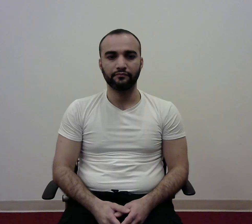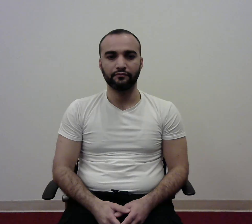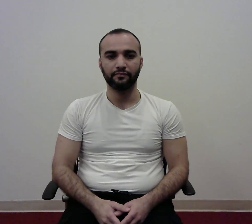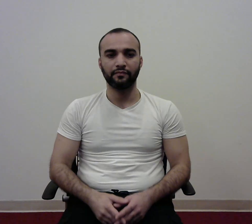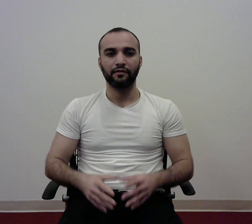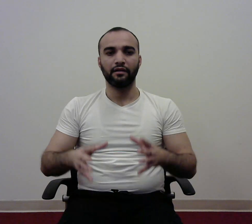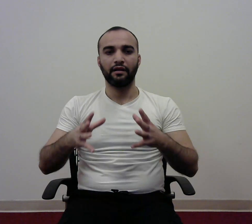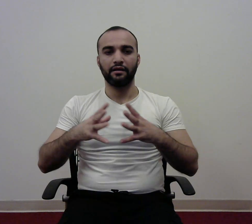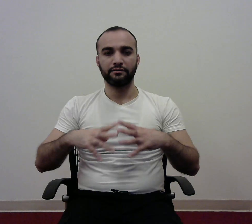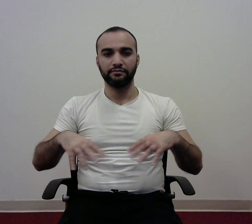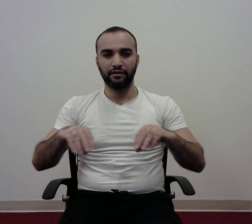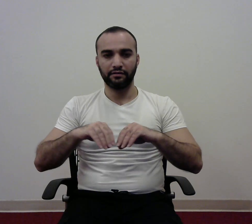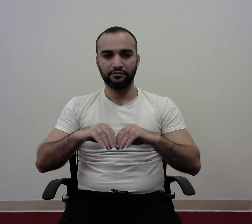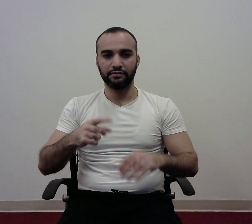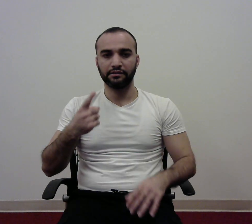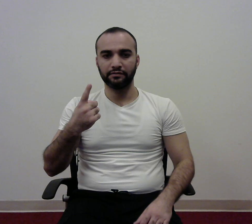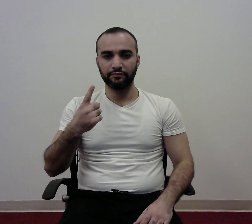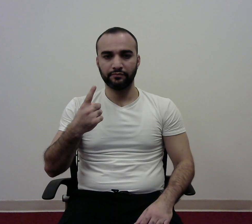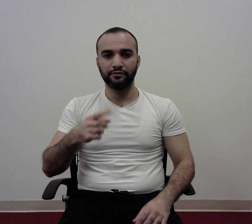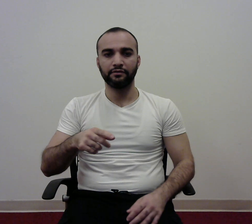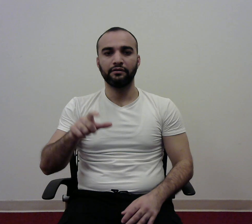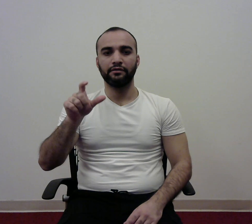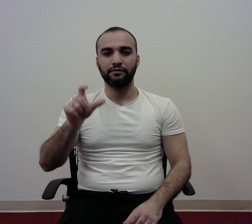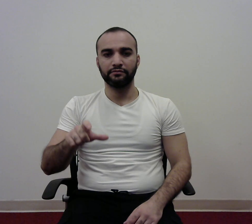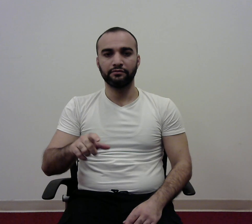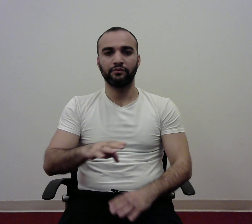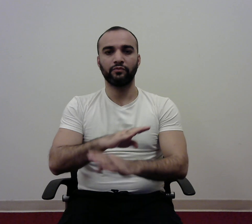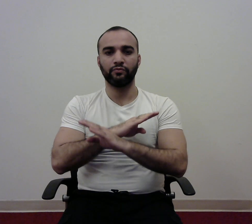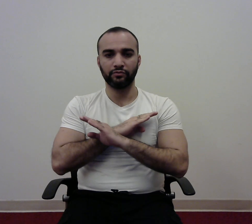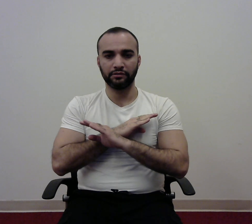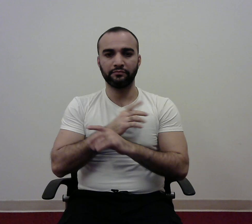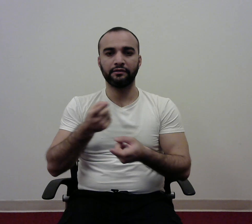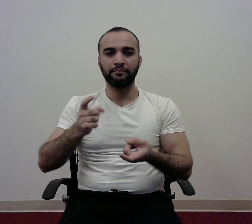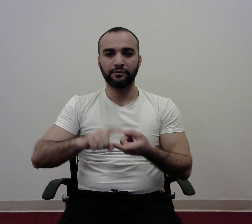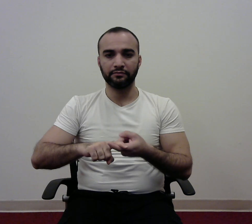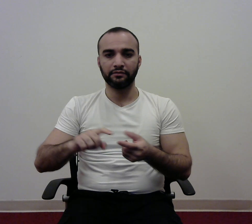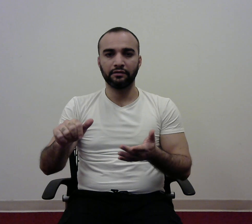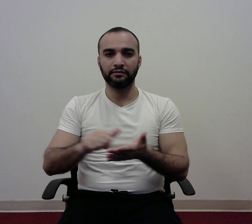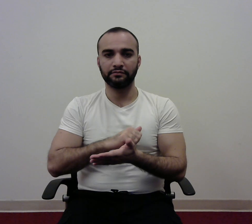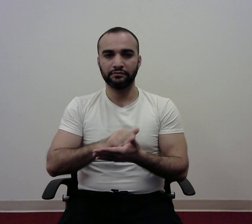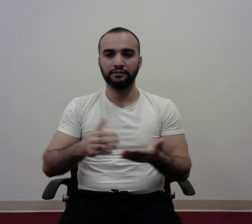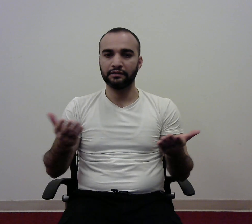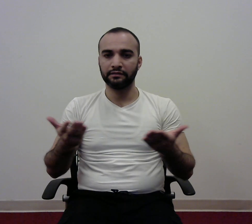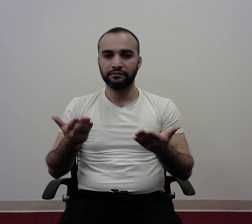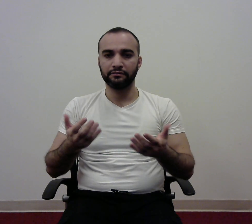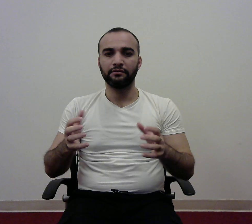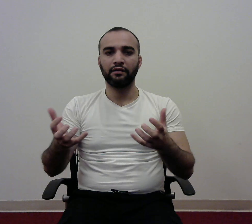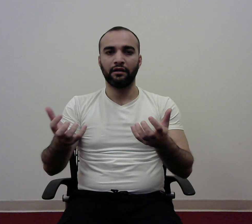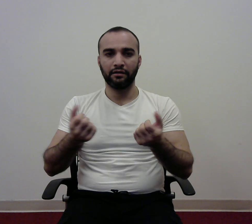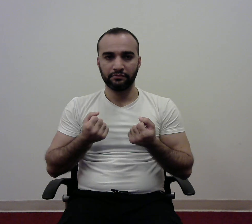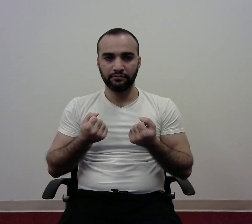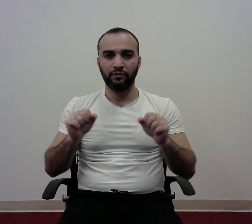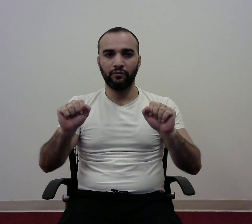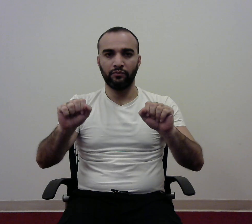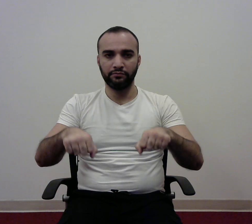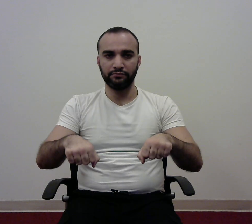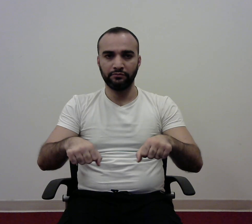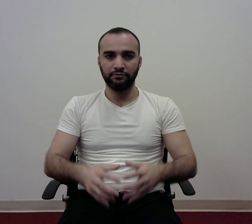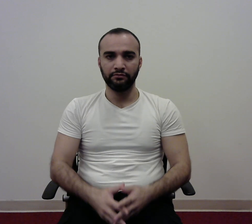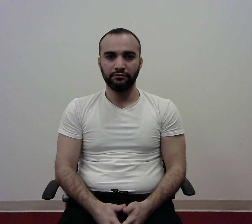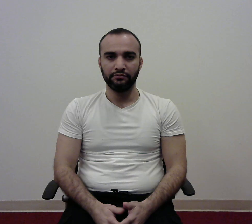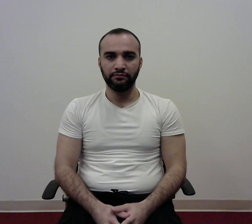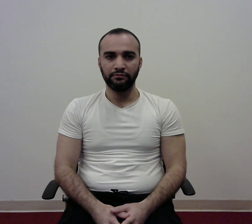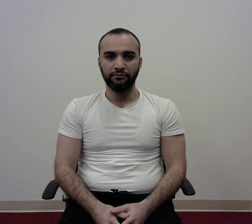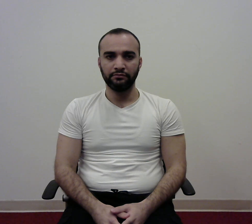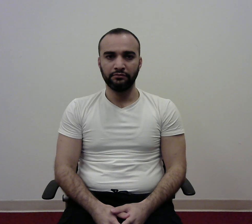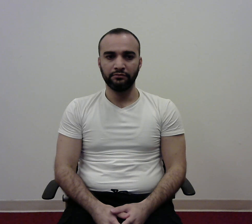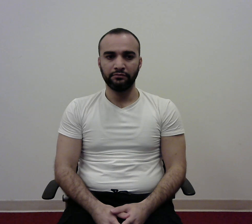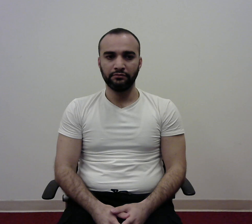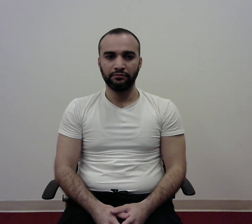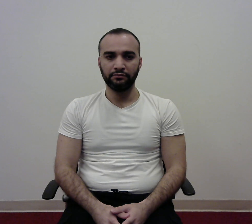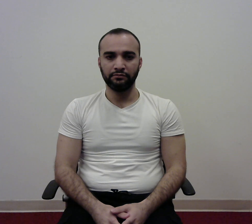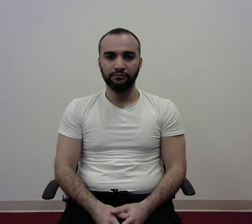Ailədən bir şəxsin ölməsi ilə bağlı sənəd necə almaq olar?